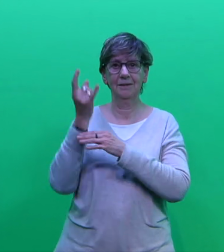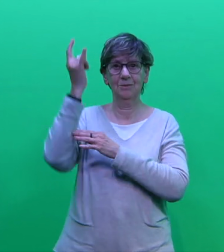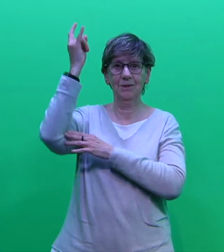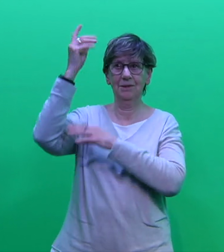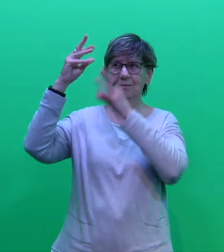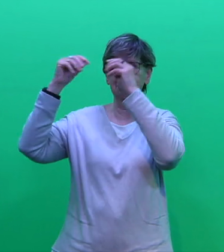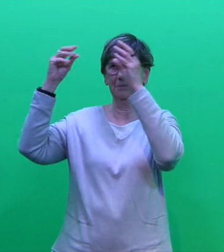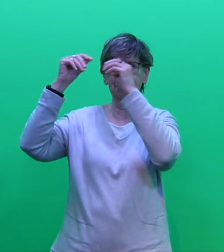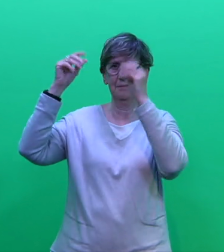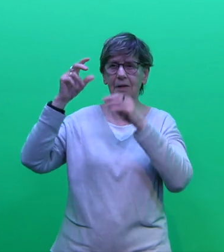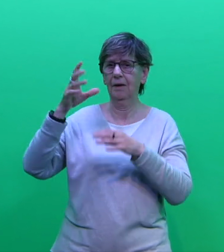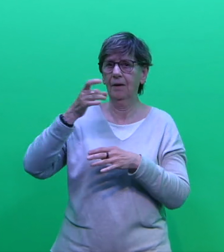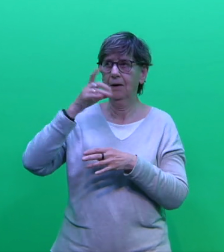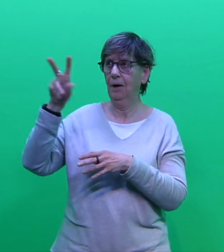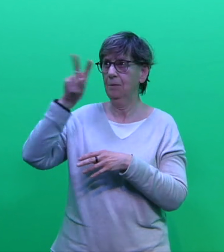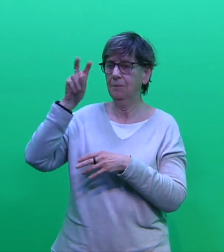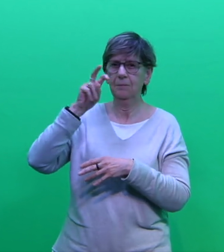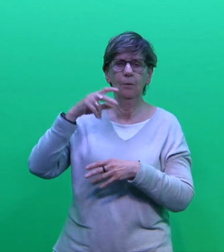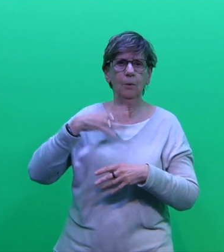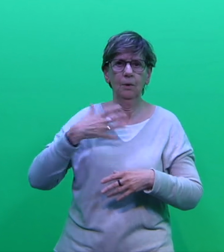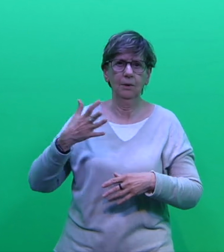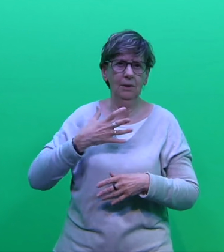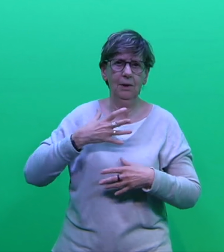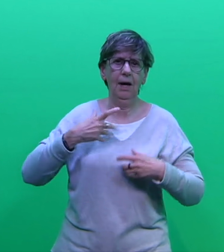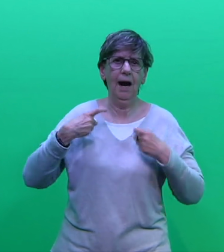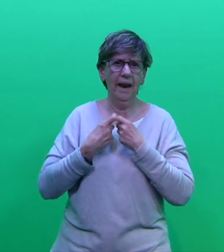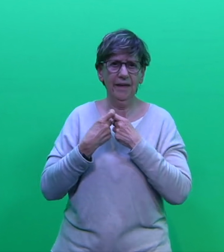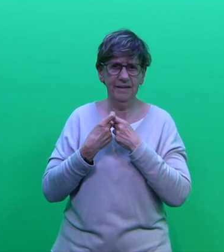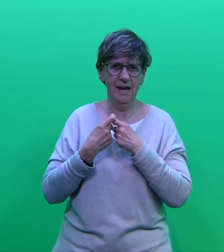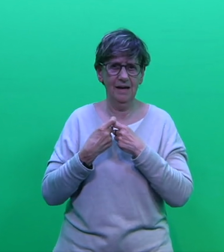Quan respiro pol·len dels arbres tinc asma i al·lèrgia amb facilitat.